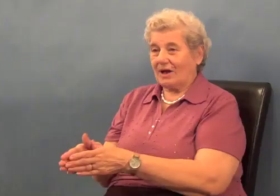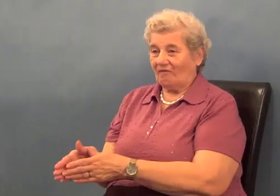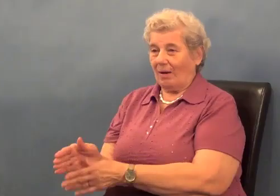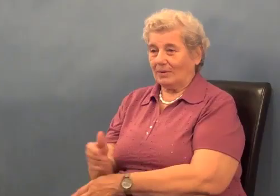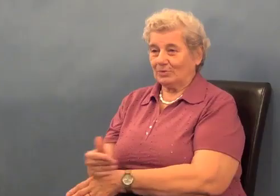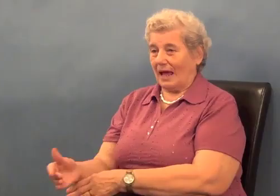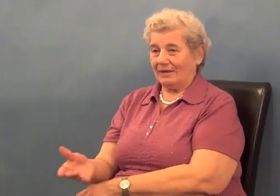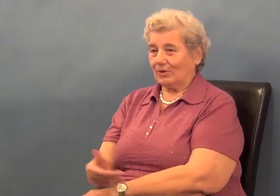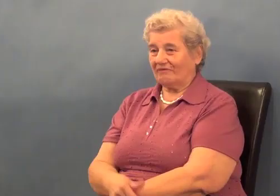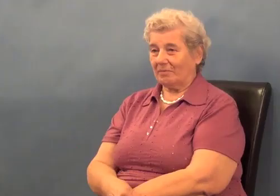Już się schowało i nie wiem co dalej.